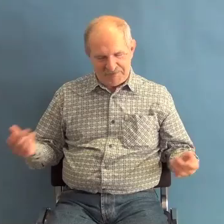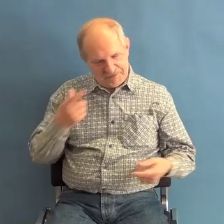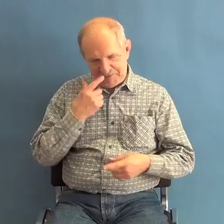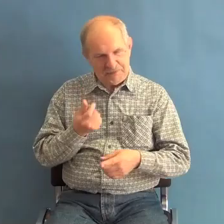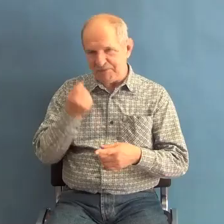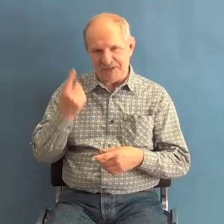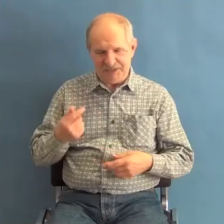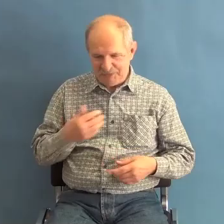To nietypowy znak.